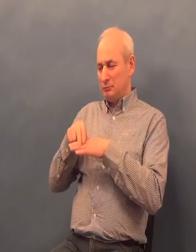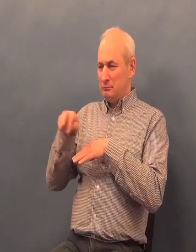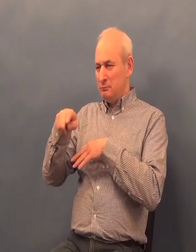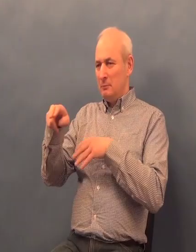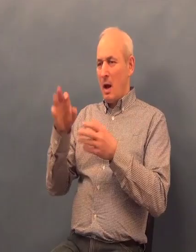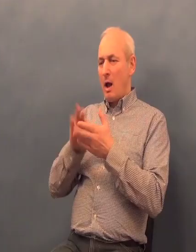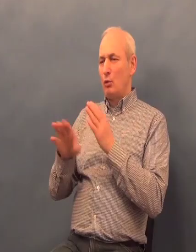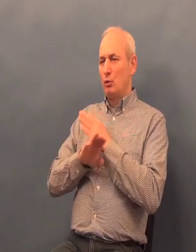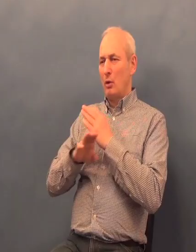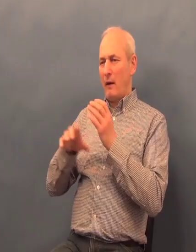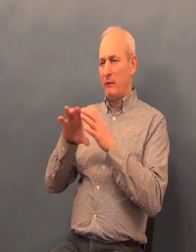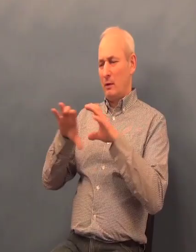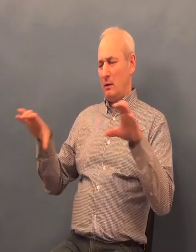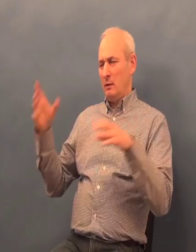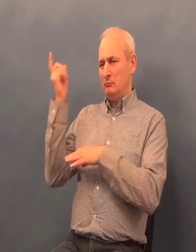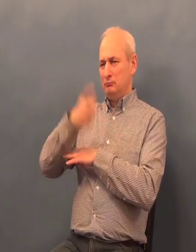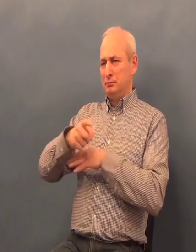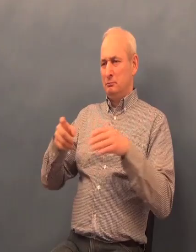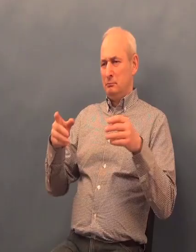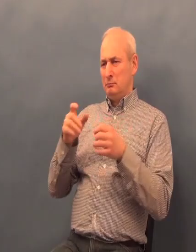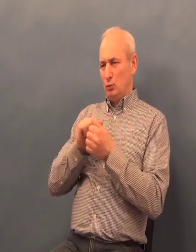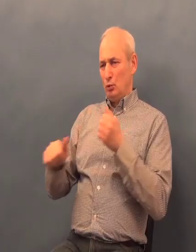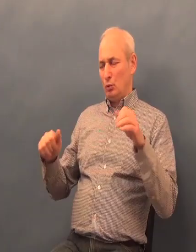Akurat leży tam drzewo, które jest zniszczone i puste w środku.